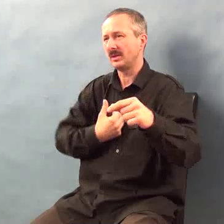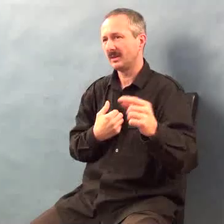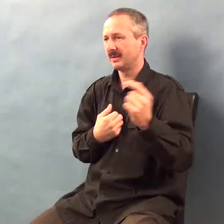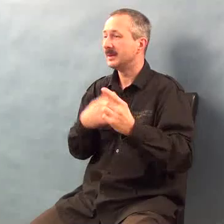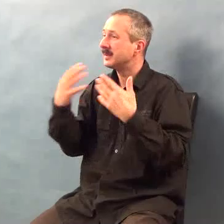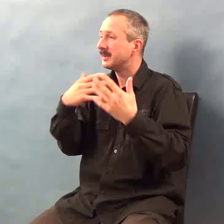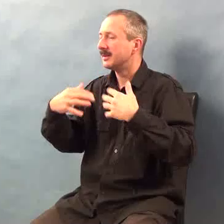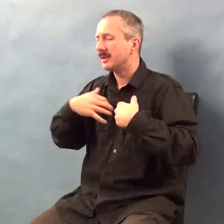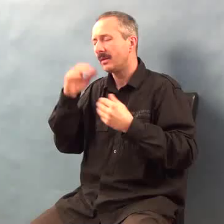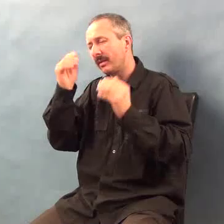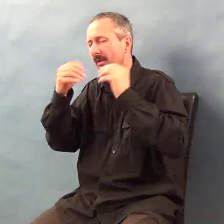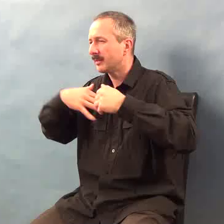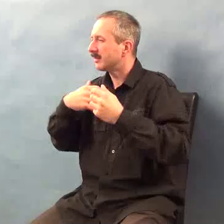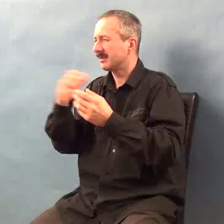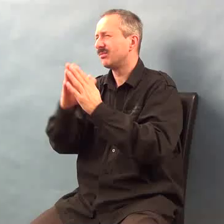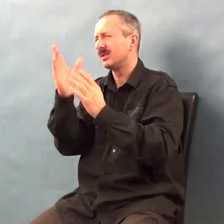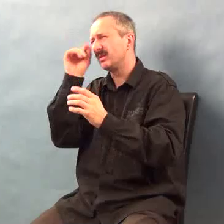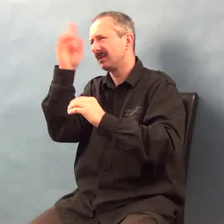Rozmawia, ale zamykają mu się powieki i pyta, czy może pójść spać.